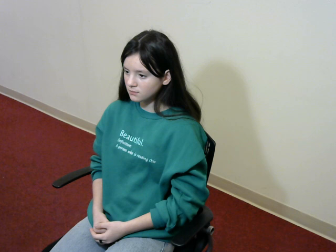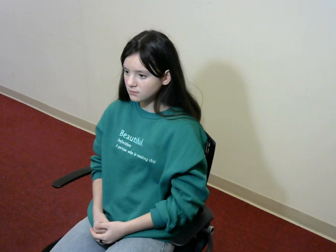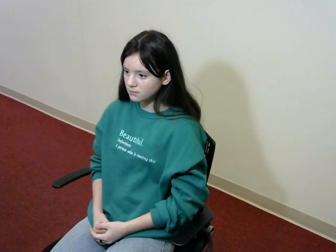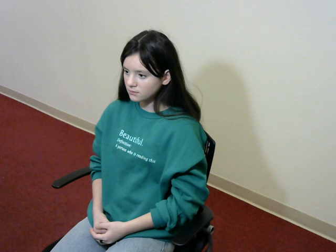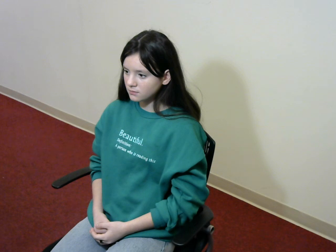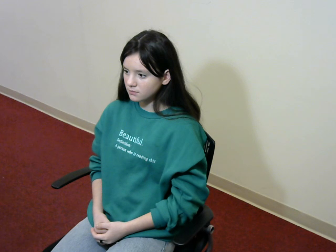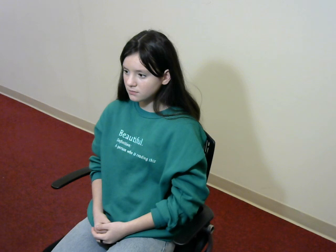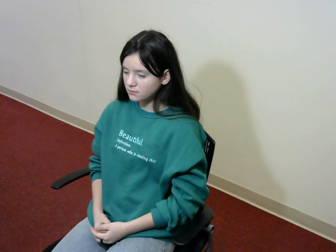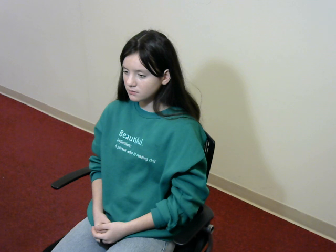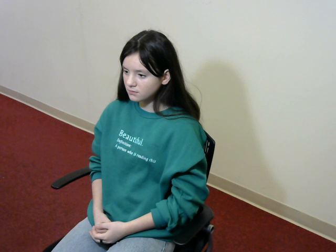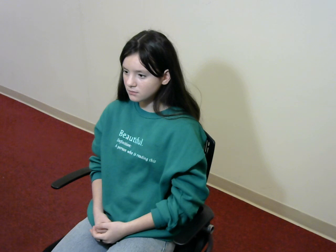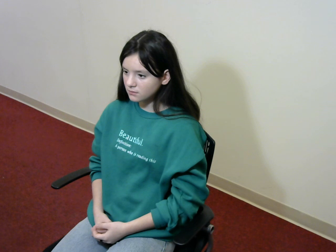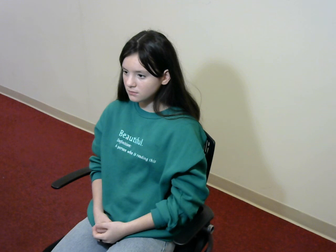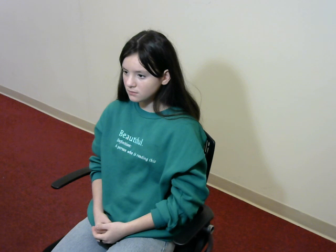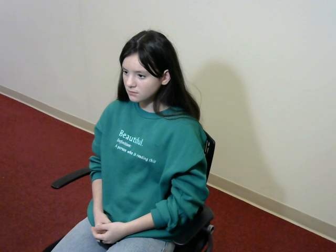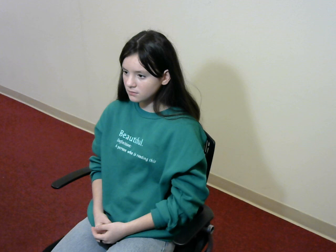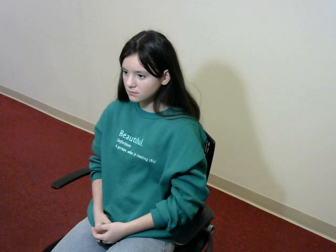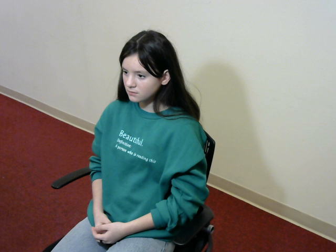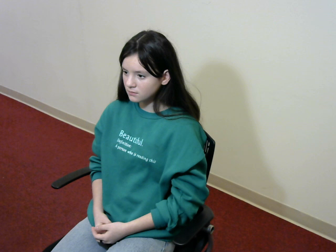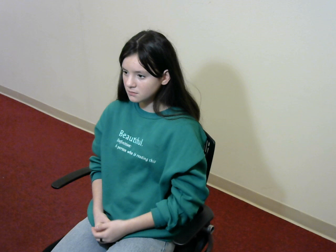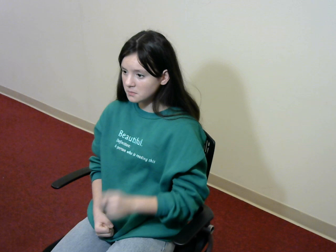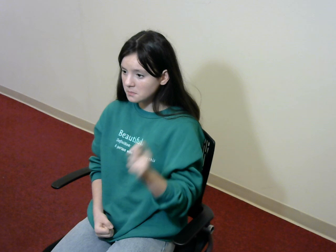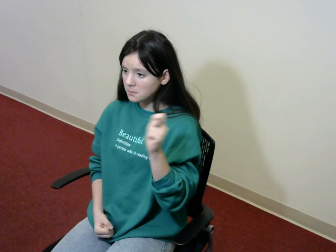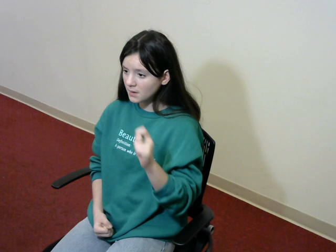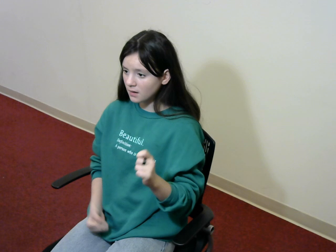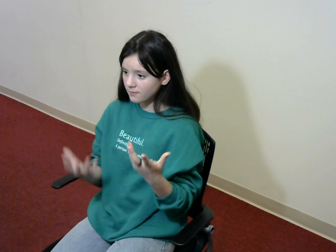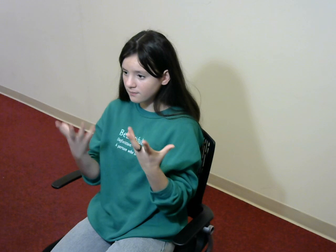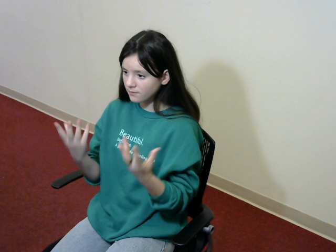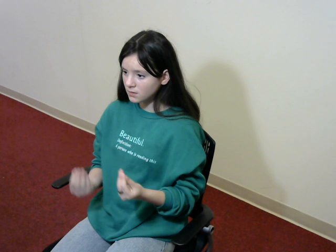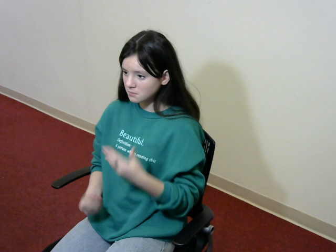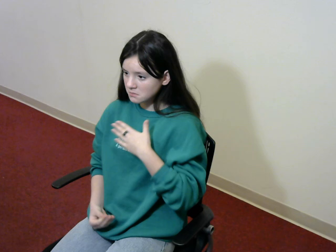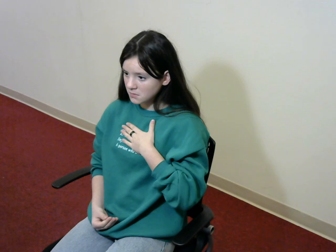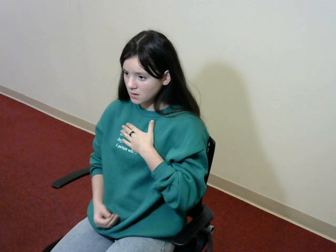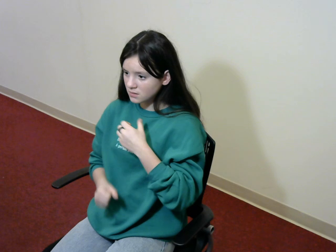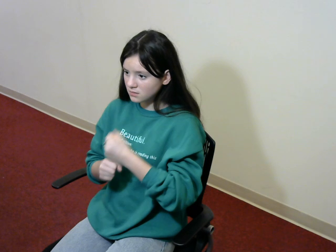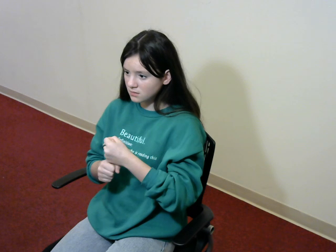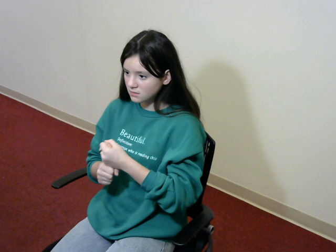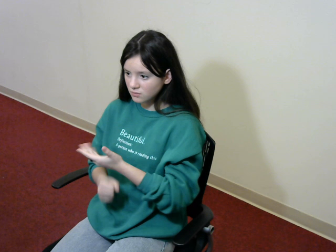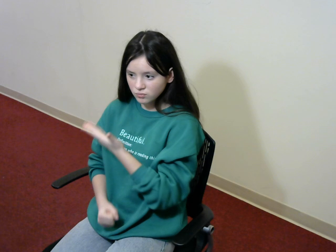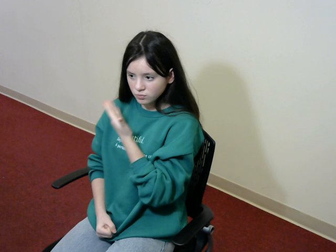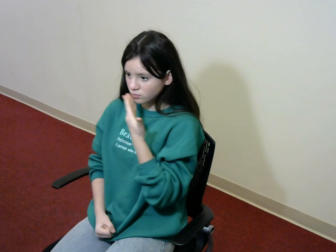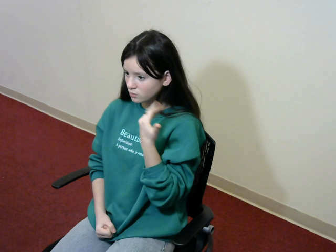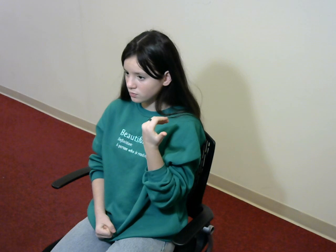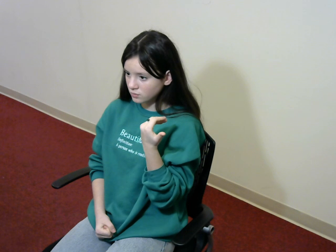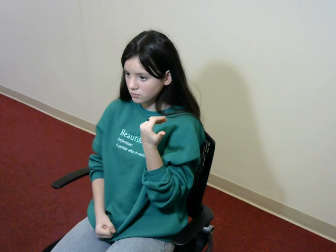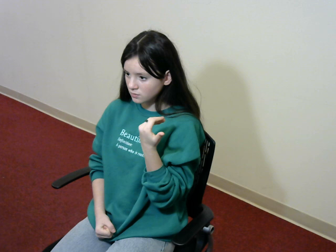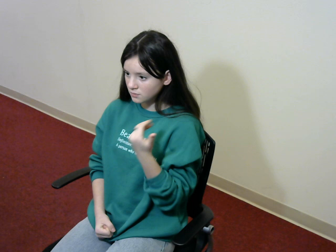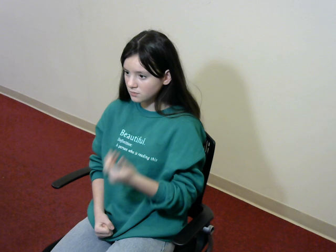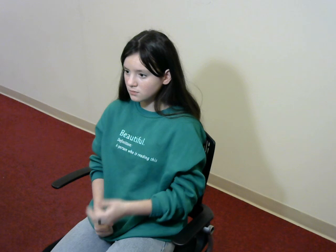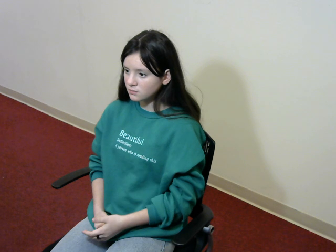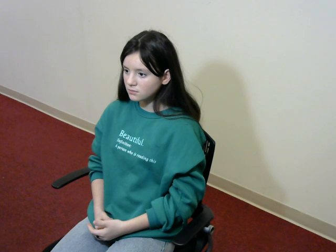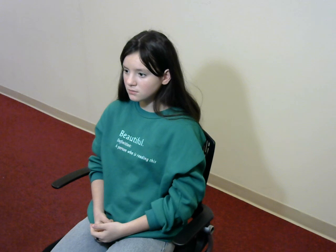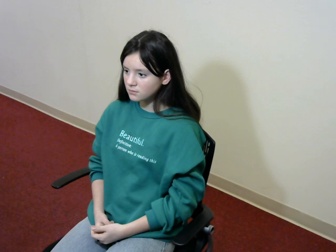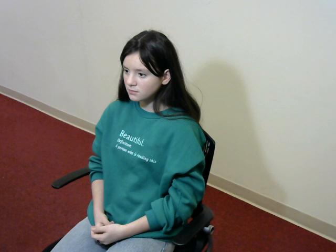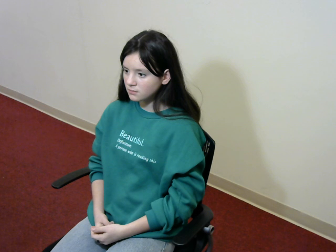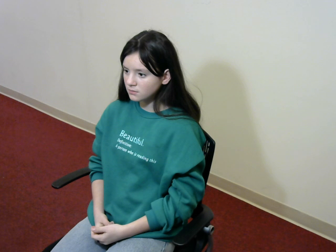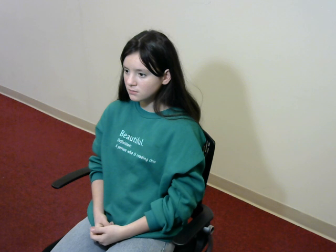Bazar günü mənim işim yoxdur